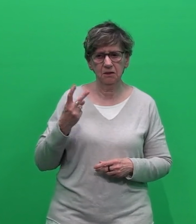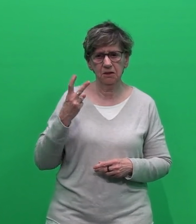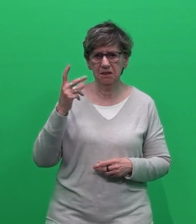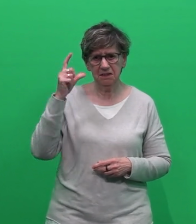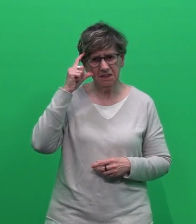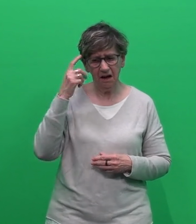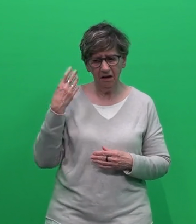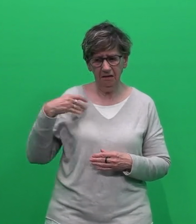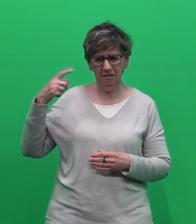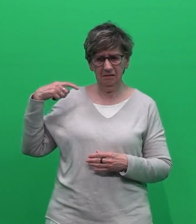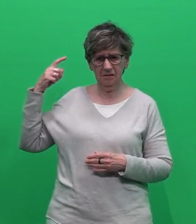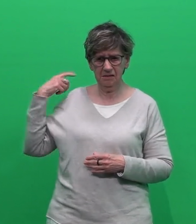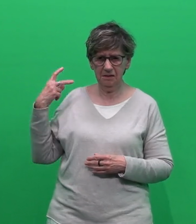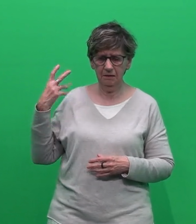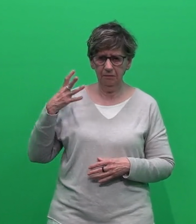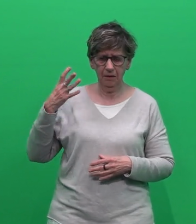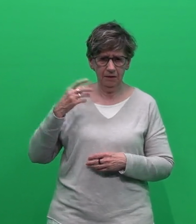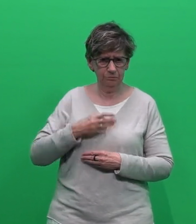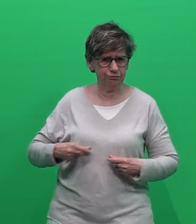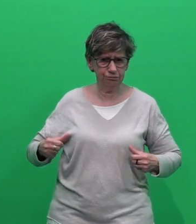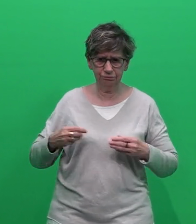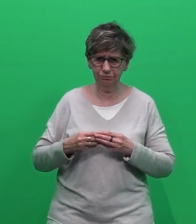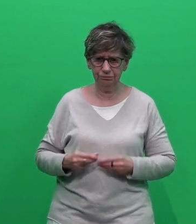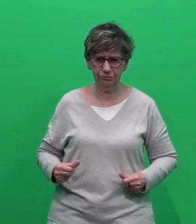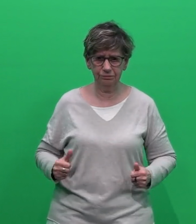Fa dos dies que tinc diarrea.